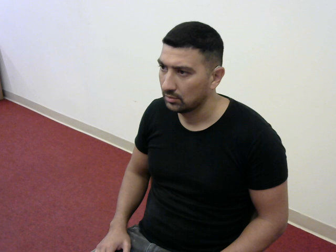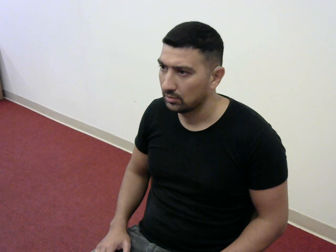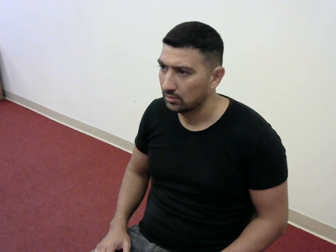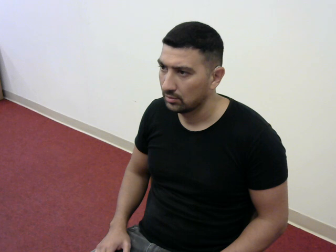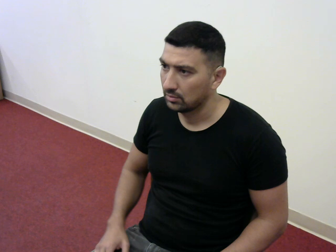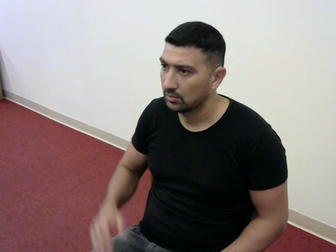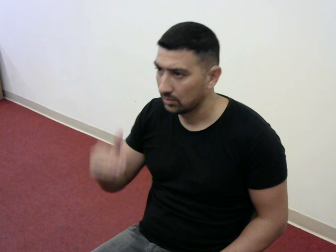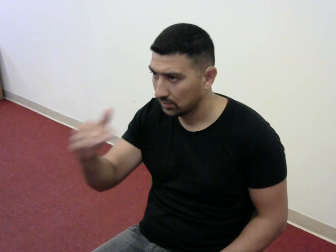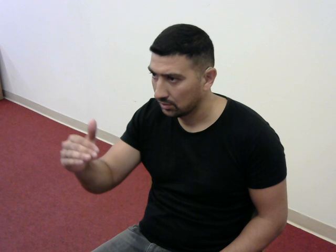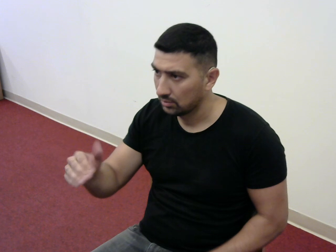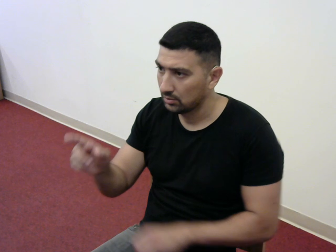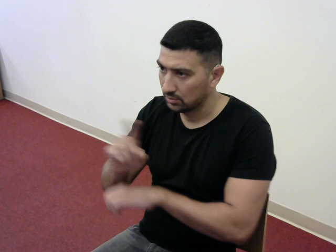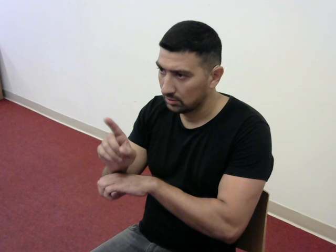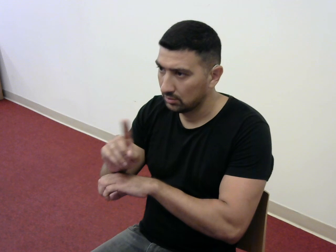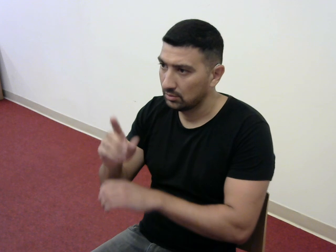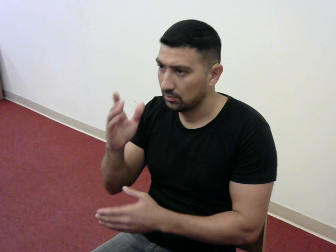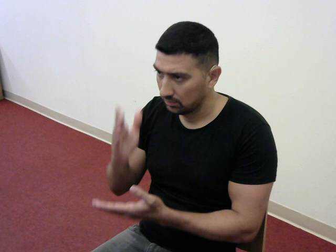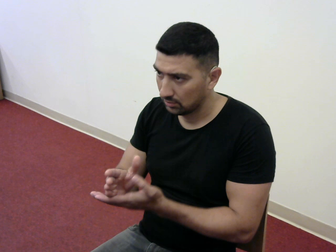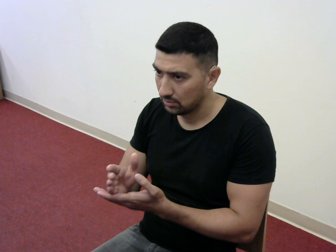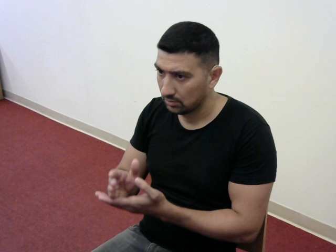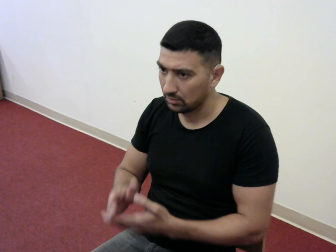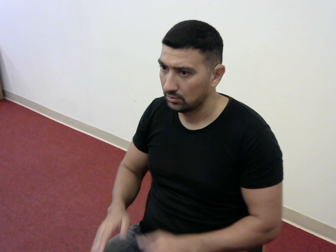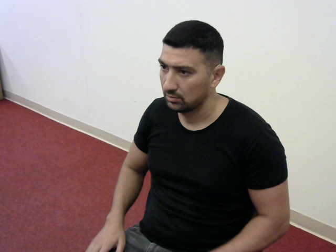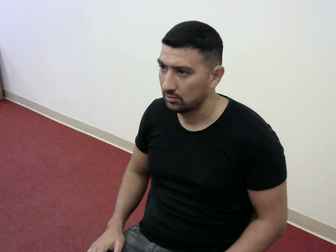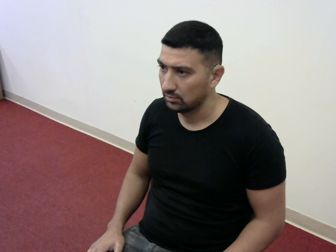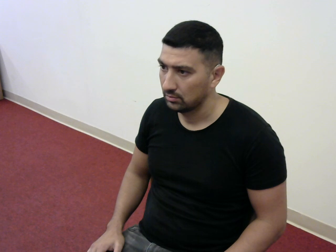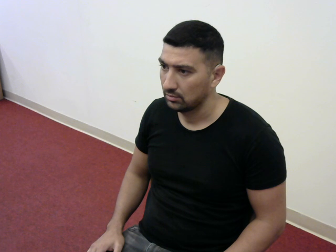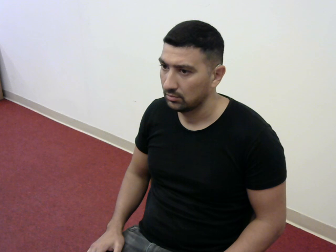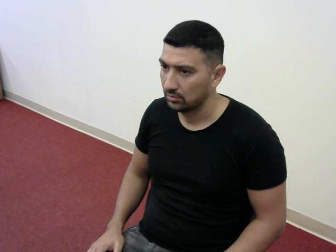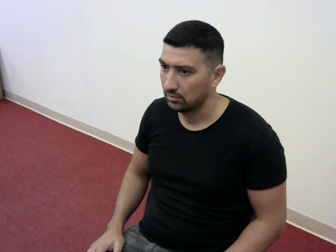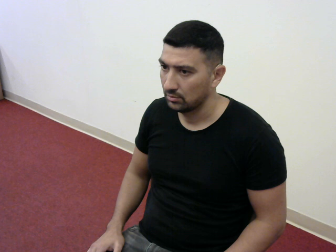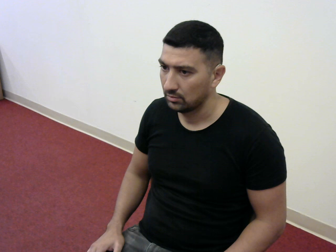Sizdə qələm varmı?